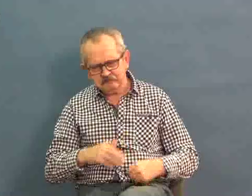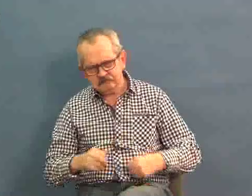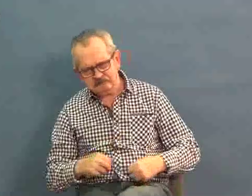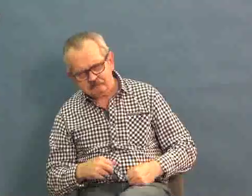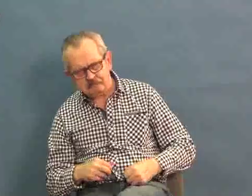Zbliża się do niego dziecko.